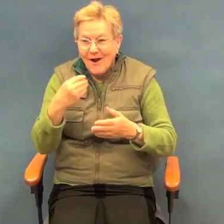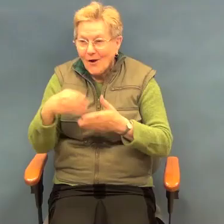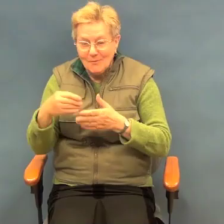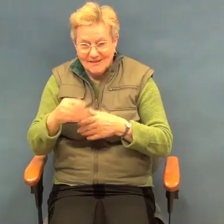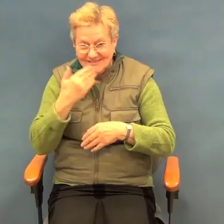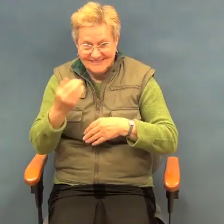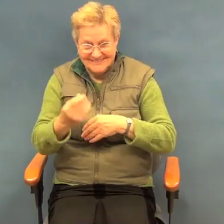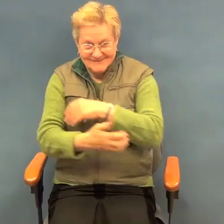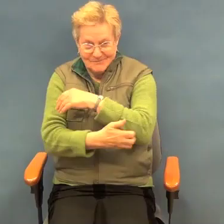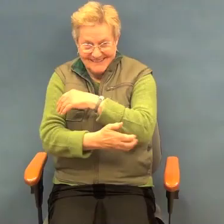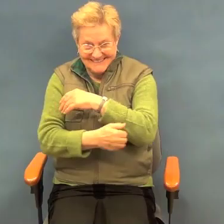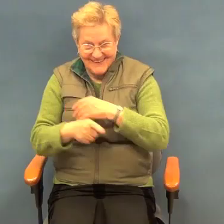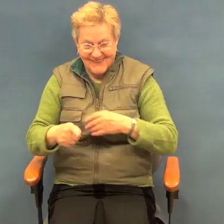Nie kupił, bo był biedny.